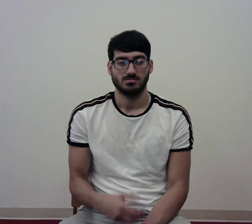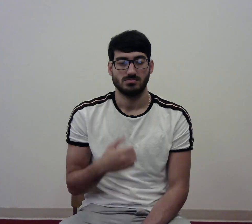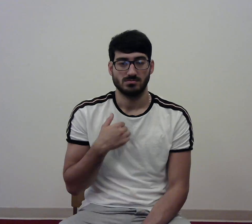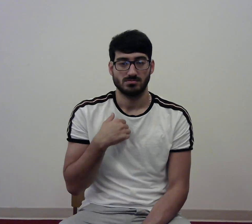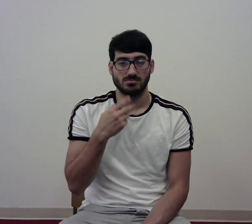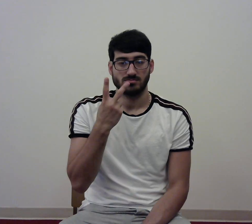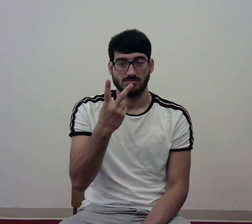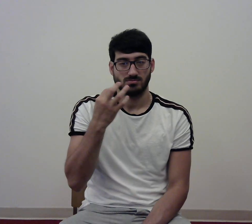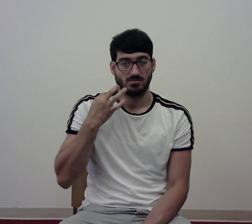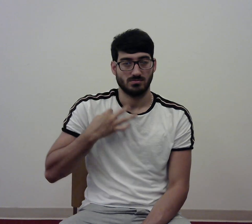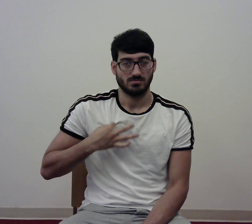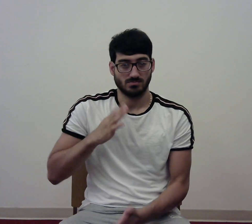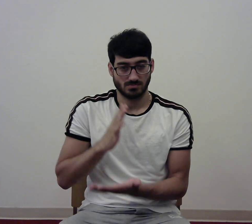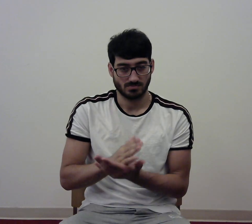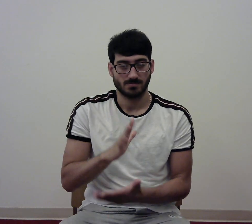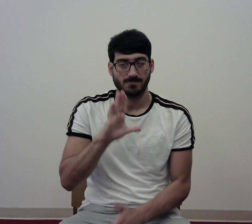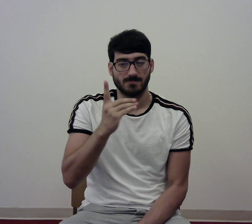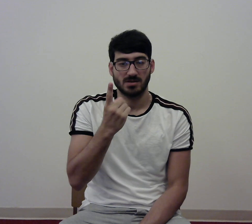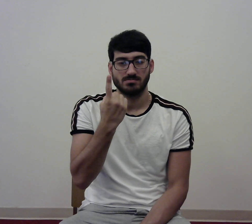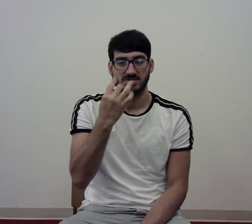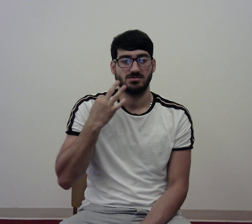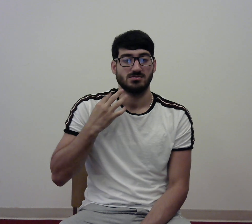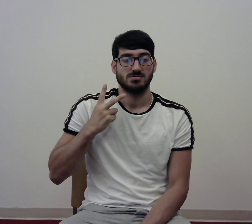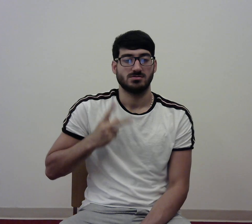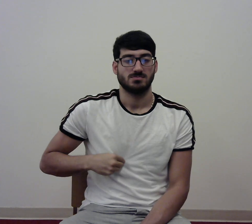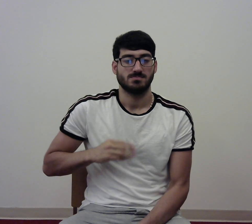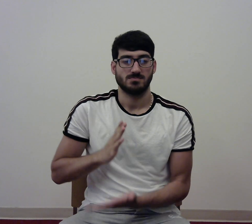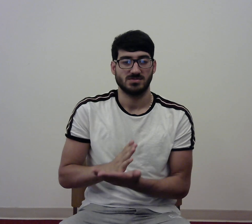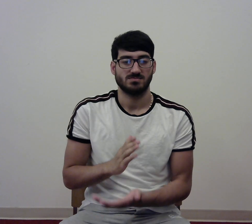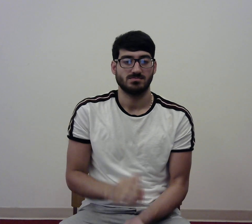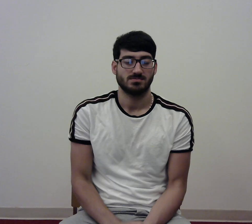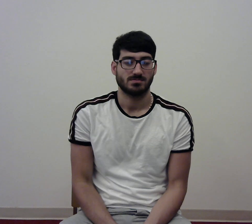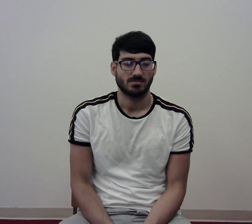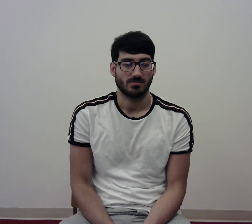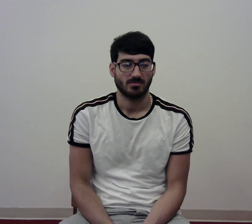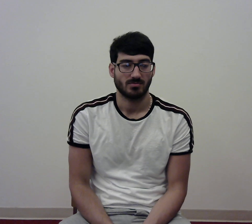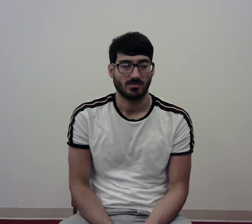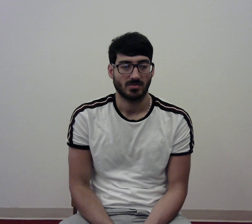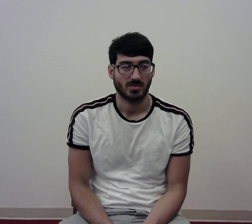Mənim 2 oğlum və 1 qızım var